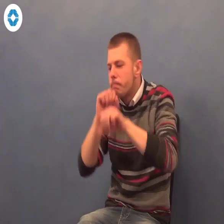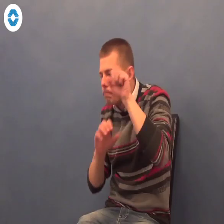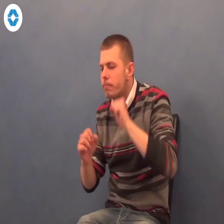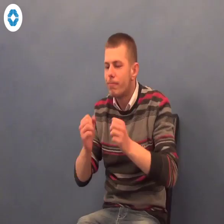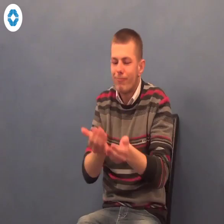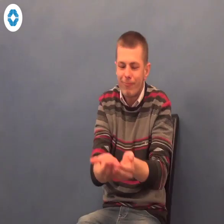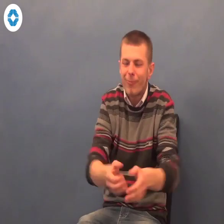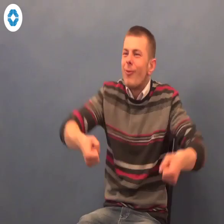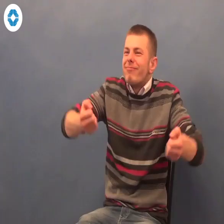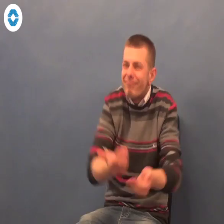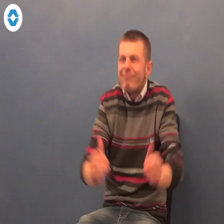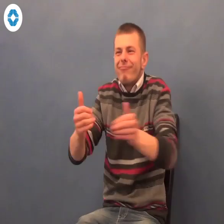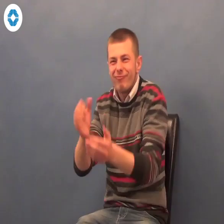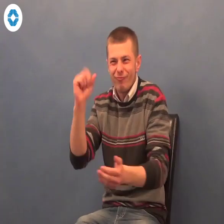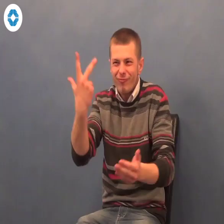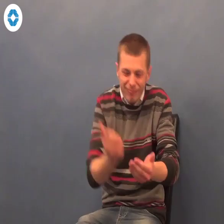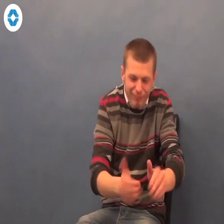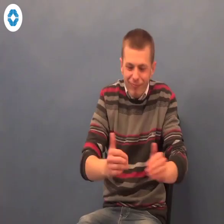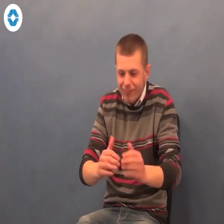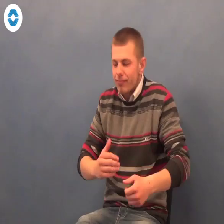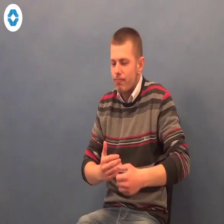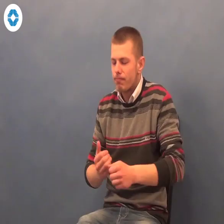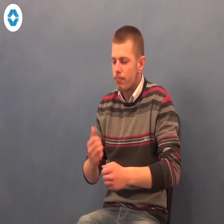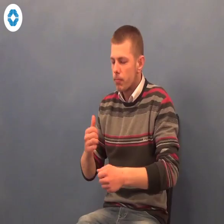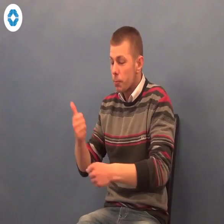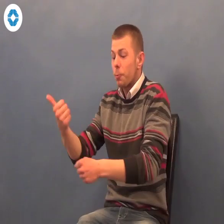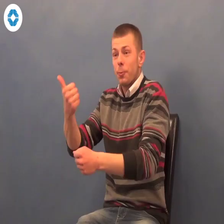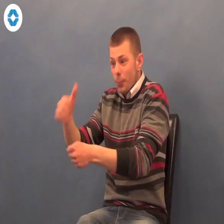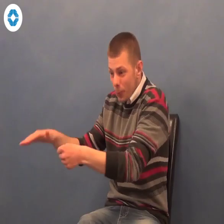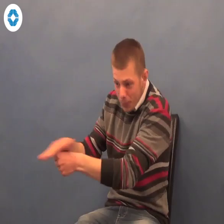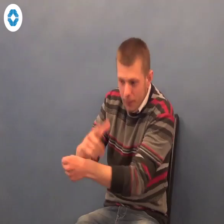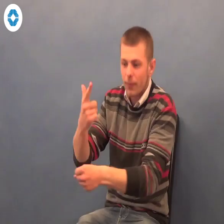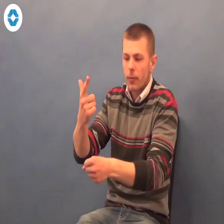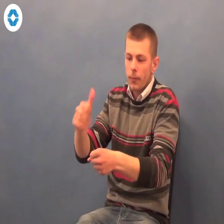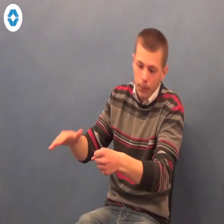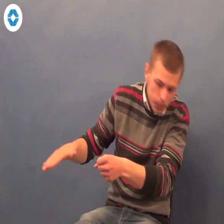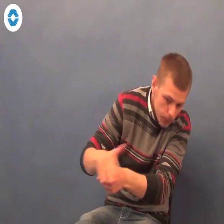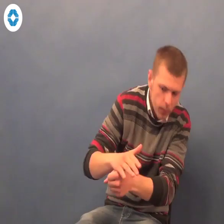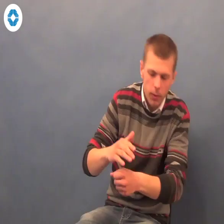Są trzy pojemniki, pierwszy z prawej jest pełny, drugi pełny.